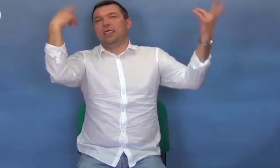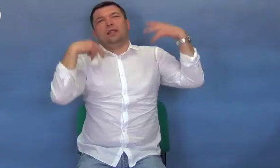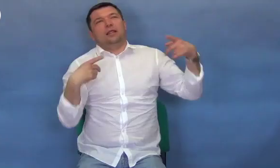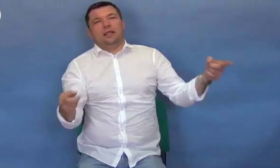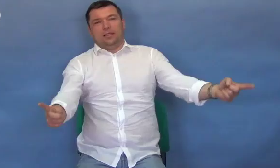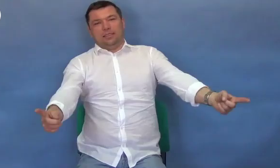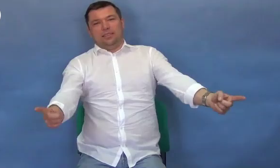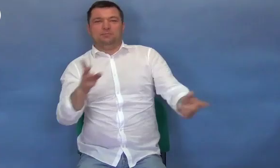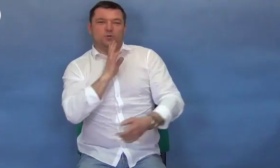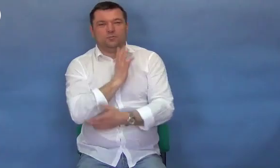To chyba długo.